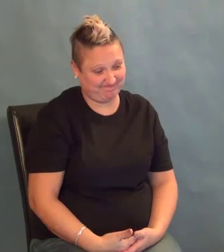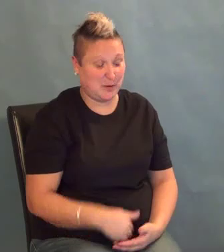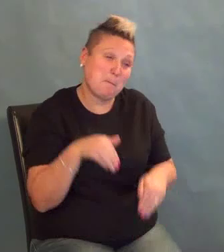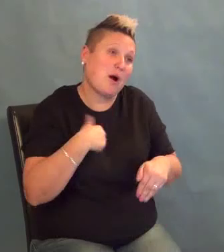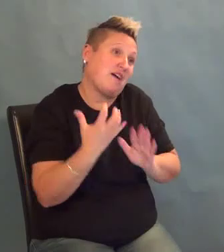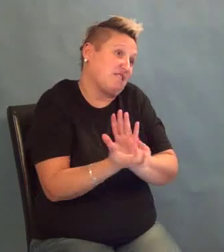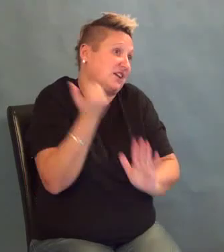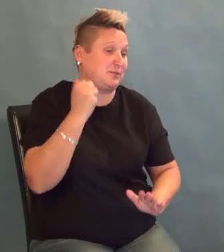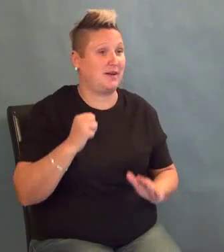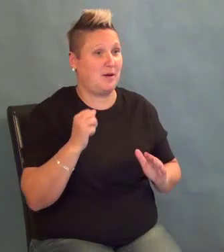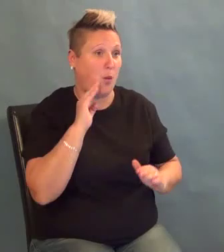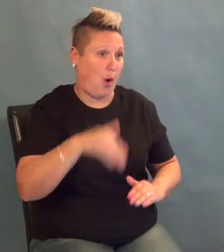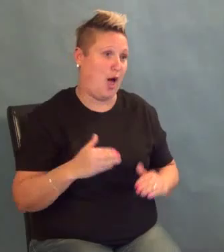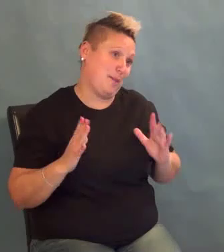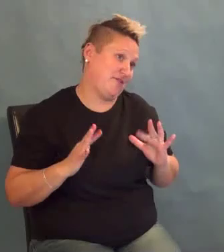Mogę wziąć urlop.